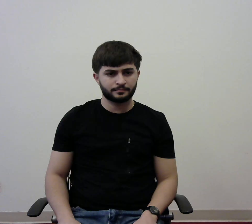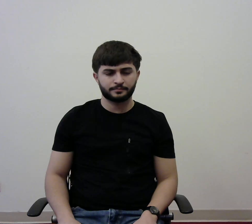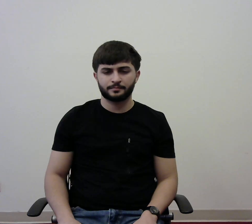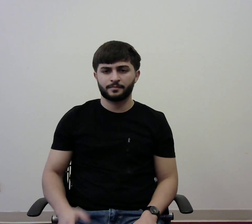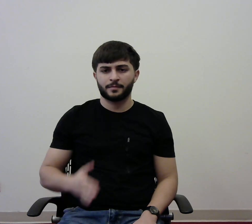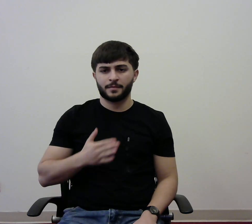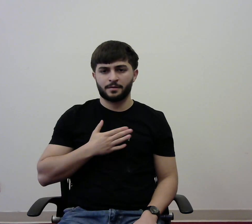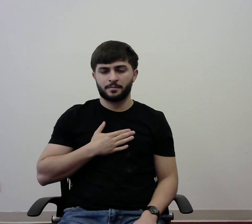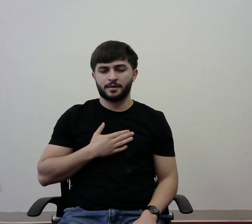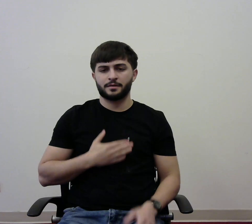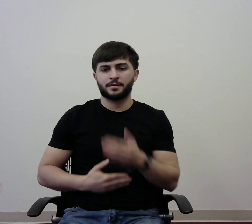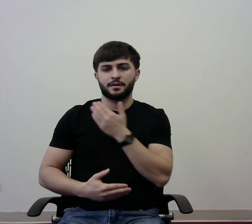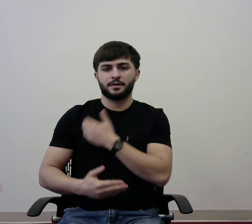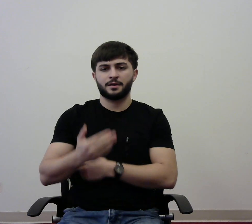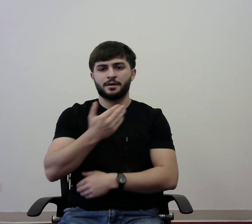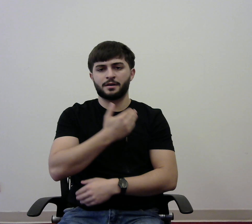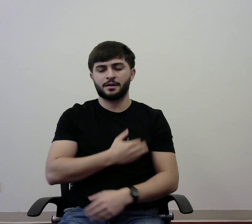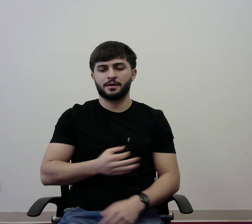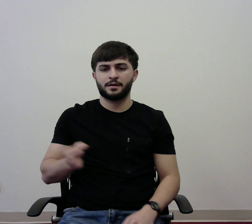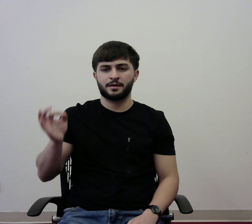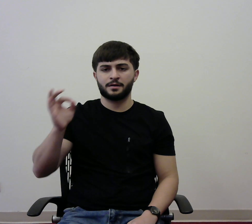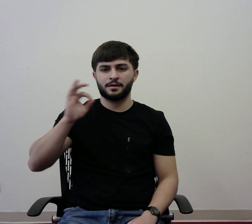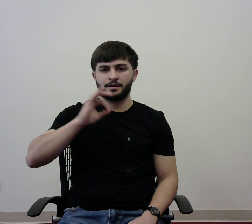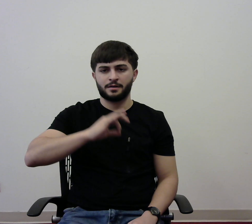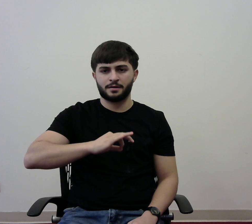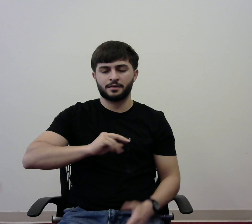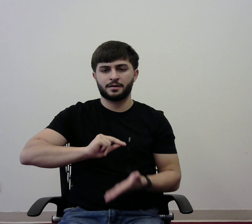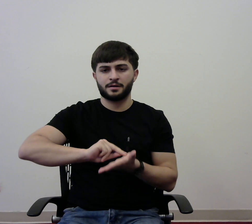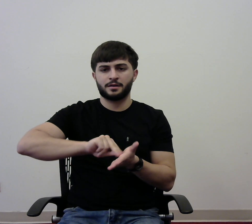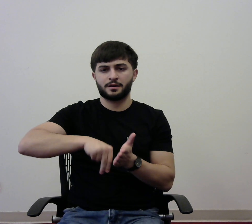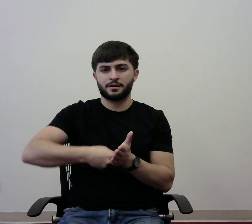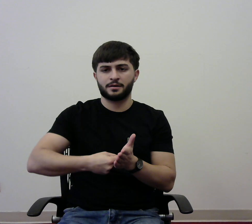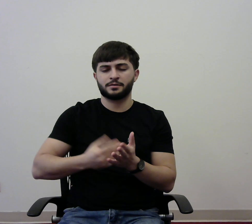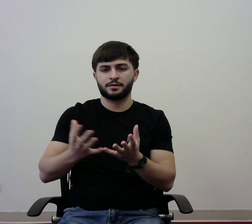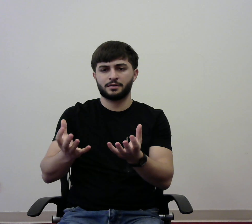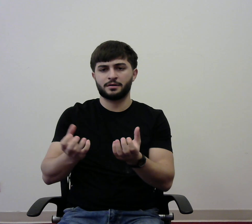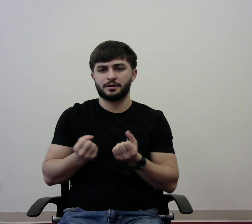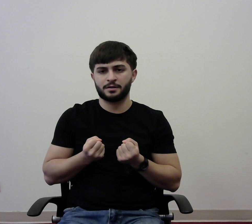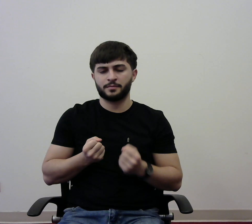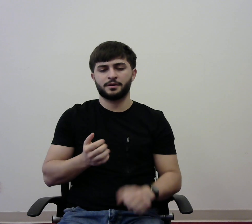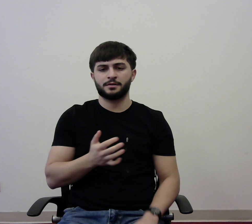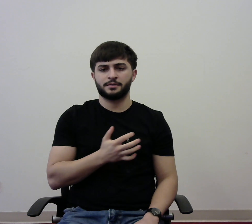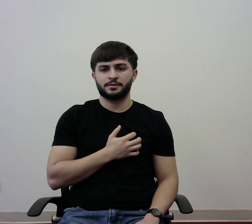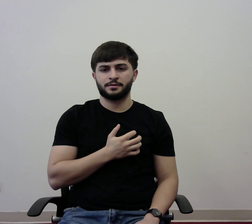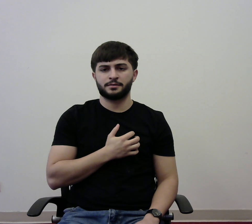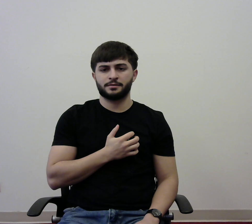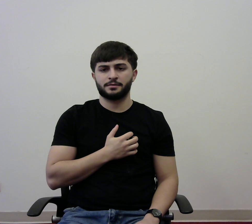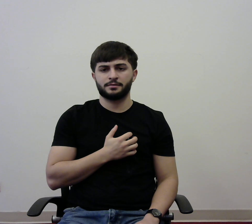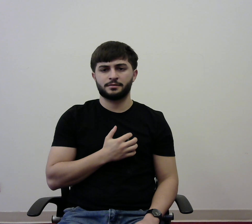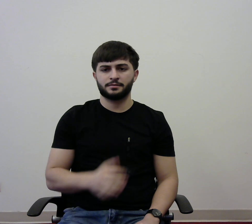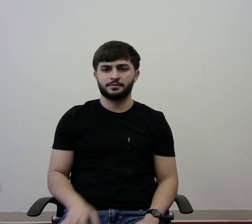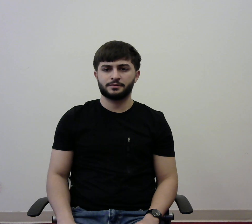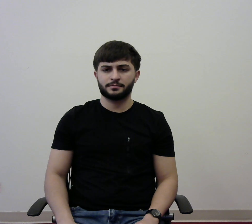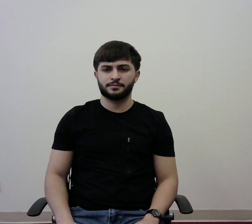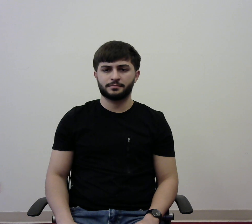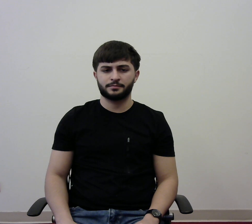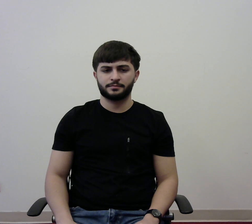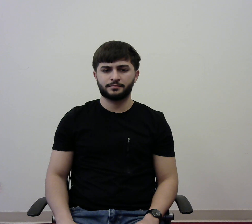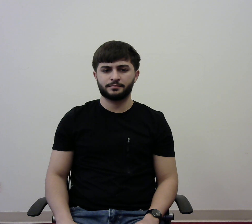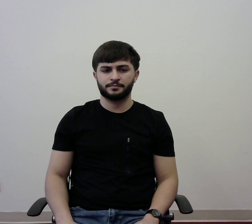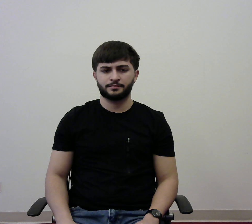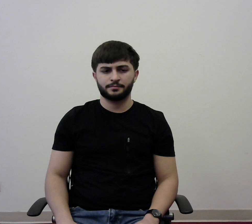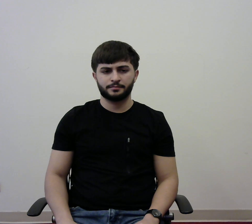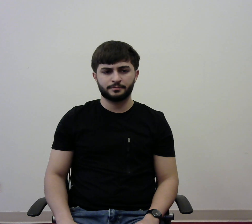Mən əlillik haqqında arayış almaq istəyirəm